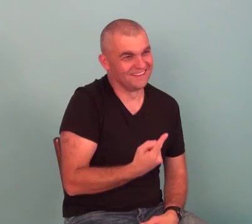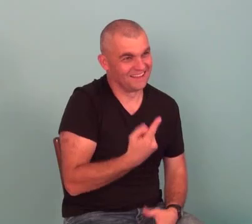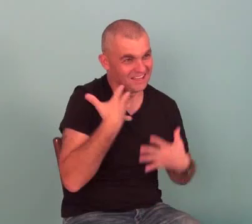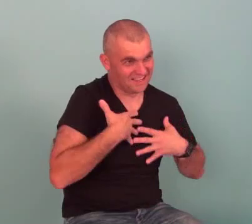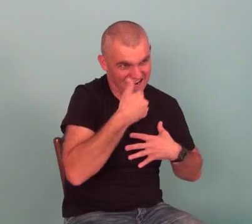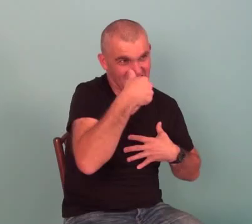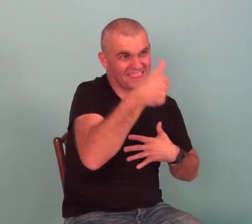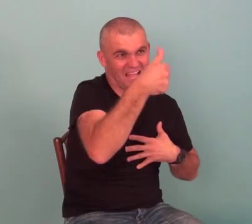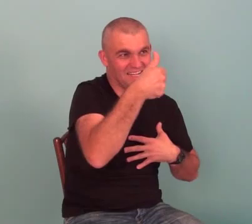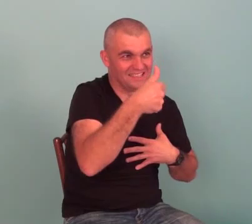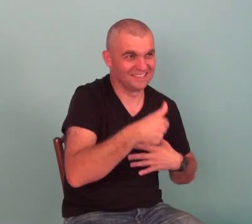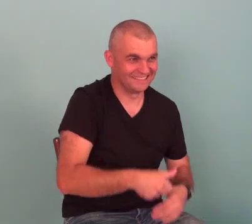Raz w tygodniu.